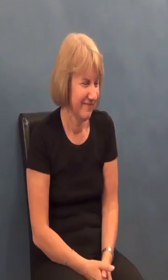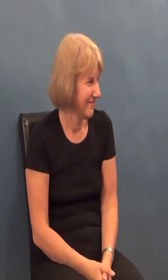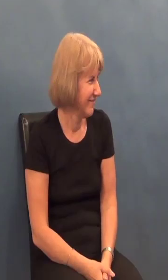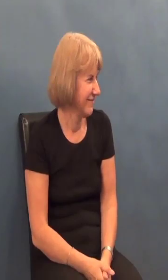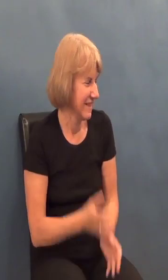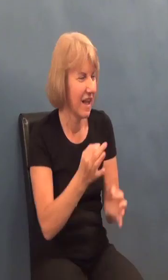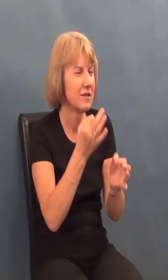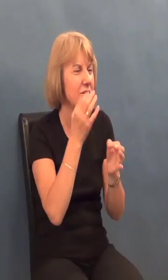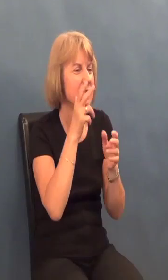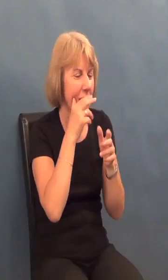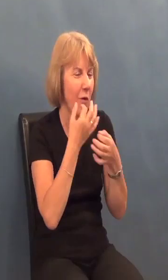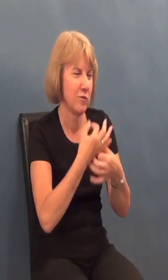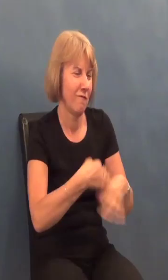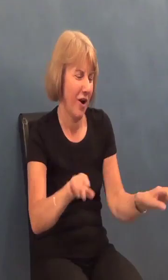Teraz żaba już jest wolna.